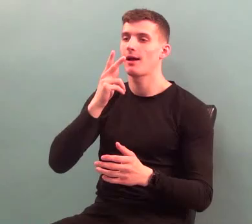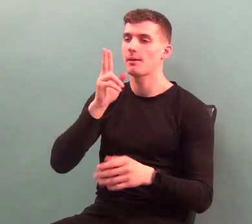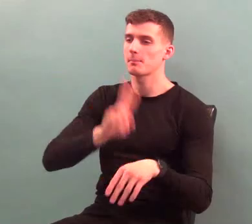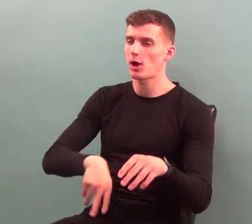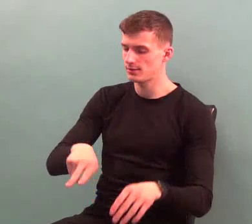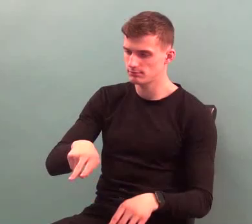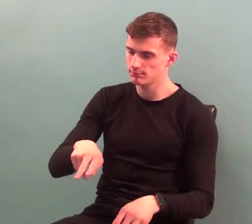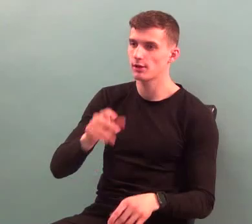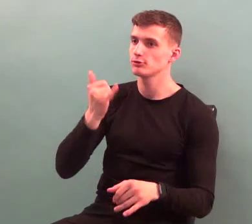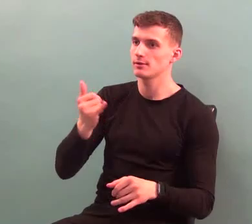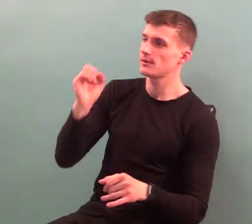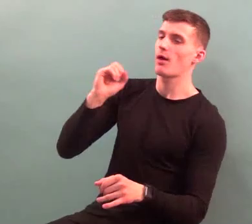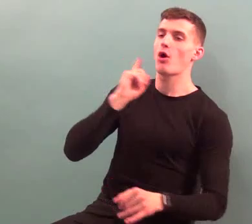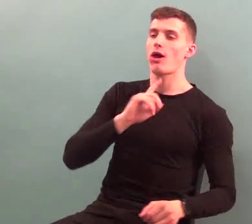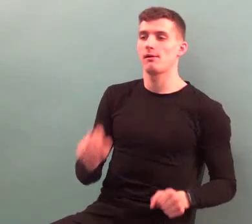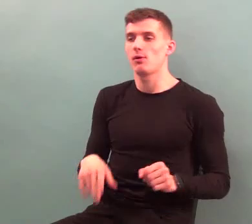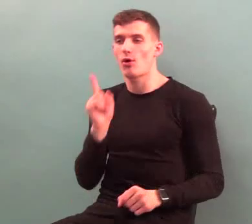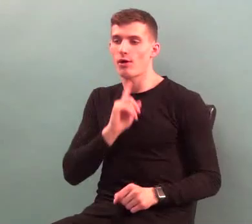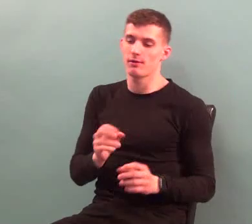Policjant surowo patrzy na nie, więc ono udaje, że tylko bawi się kamieniem.